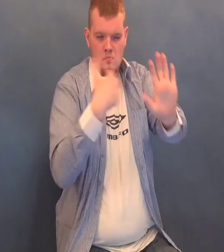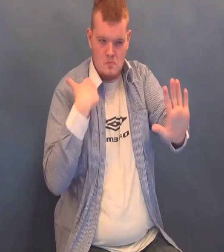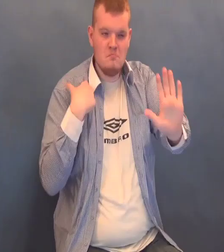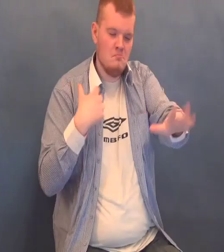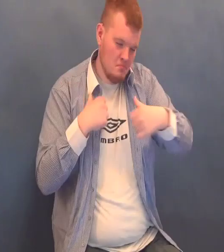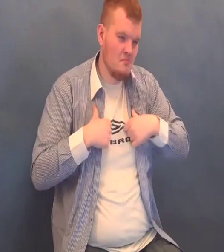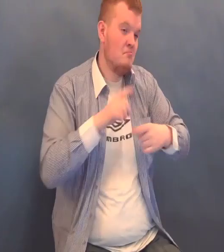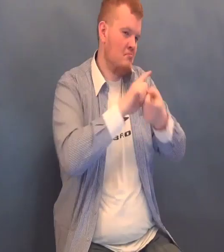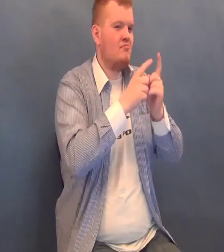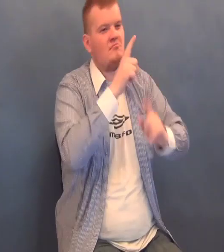Ale spotkamy się o dwudziestej, jest dobrze.